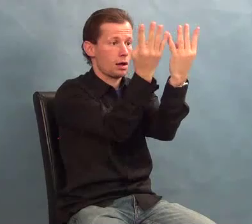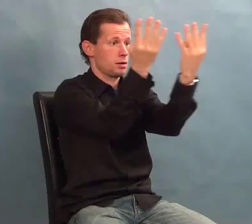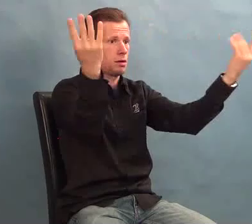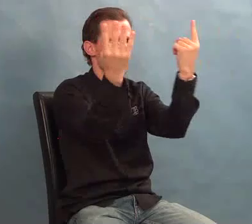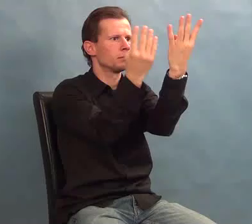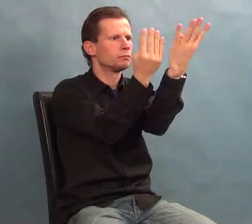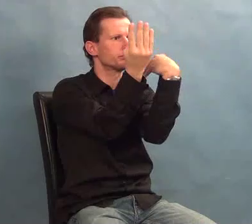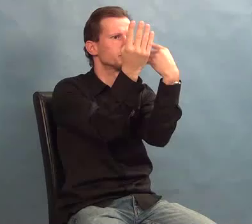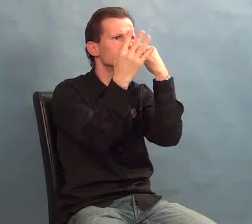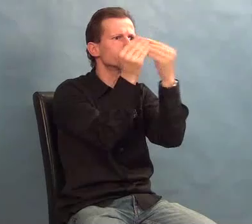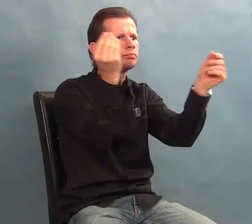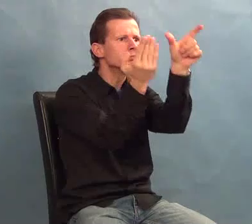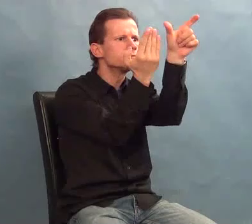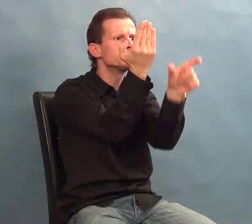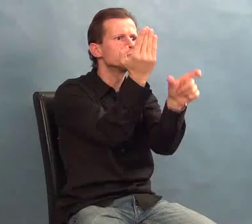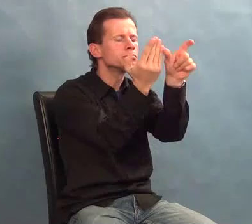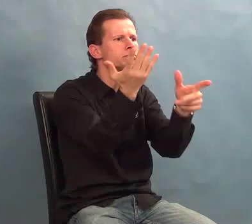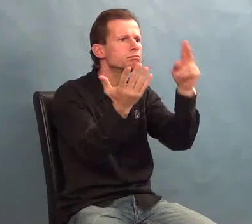Zabrakło części płotu.